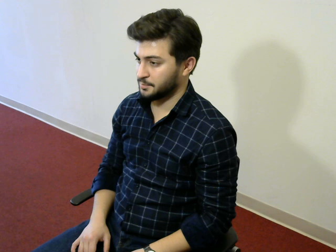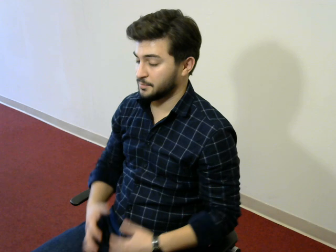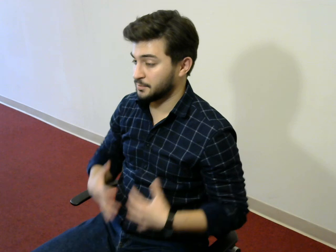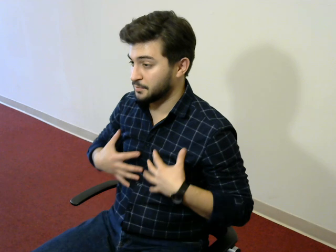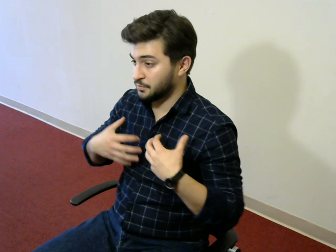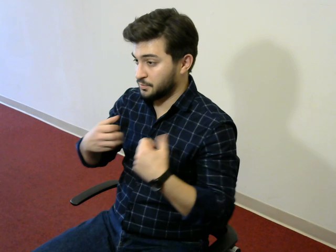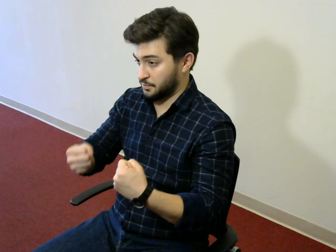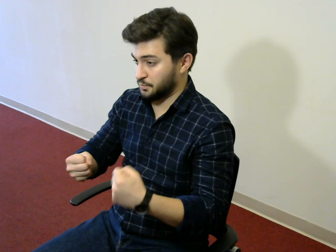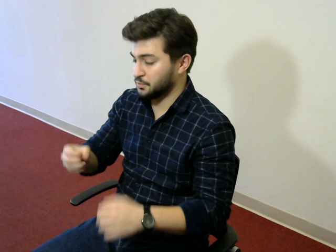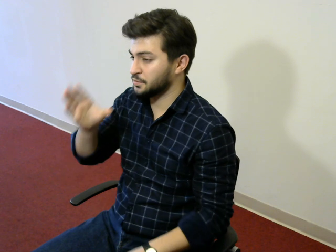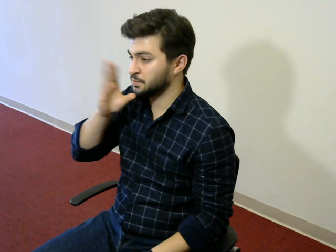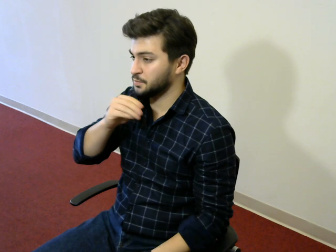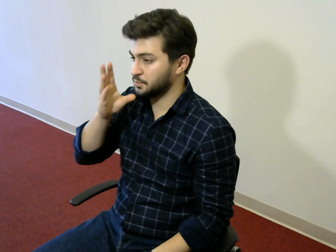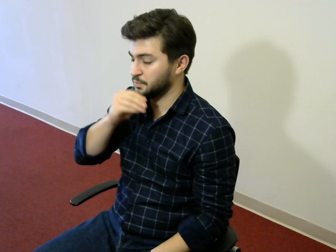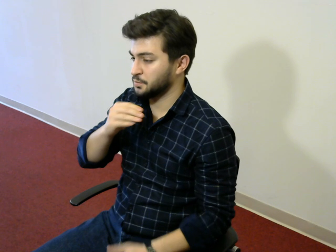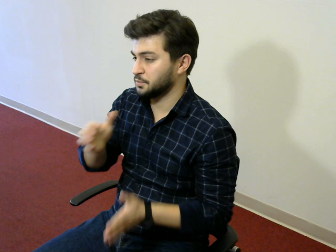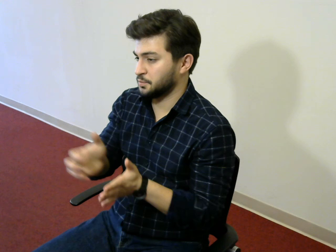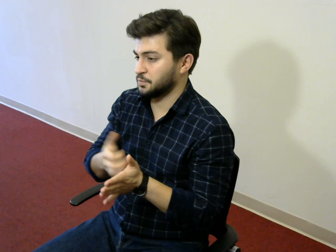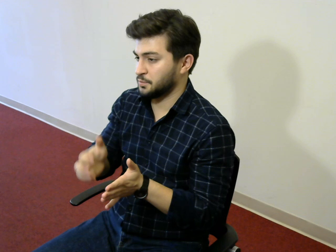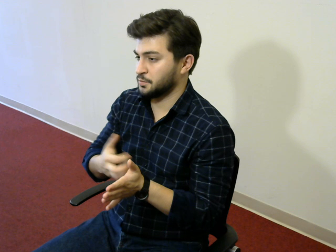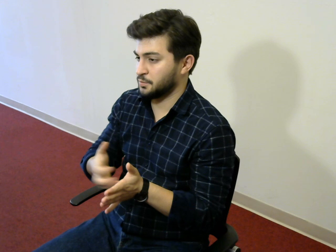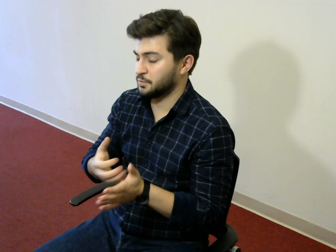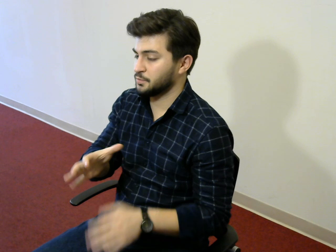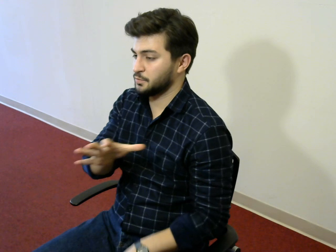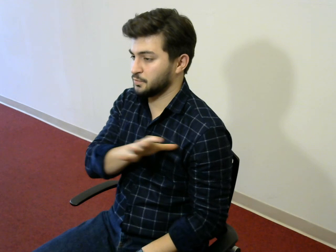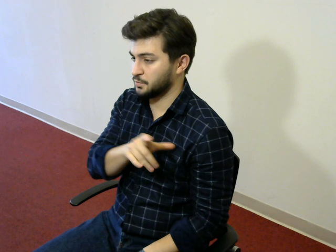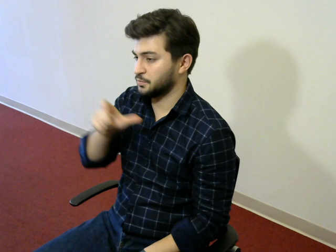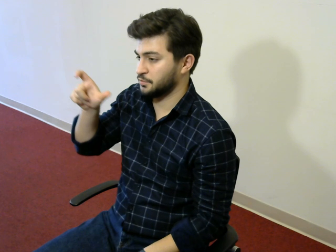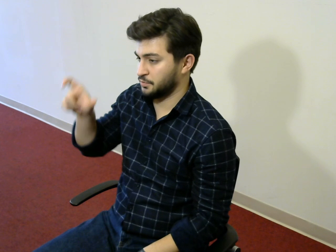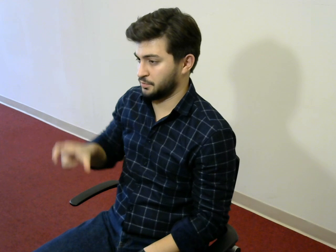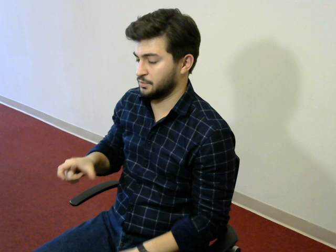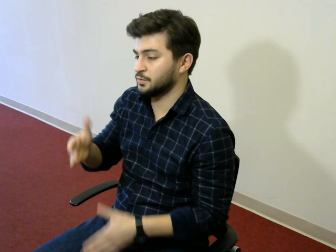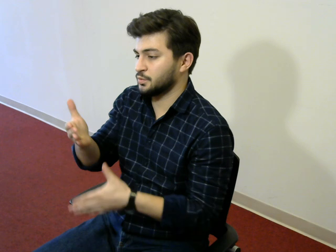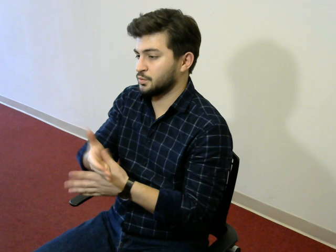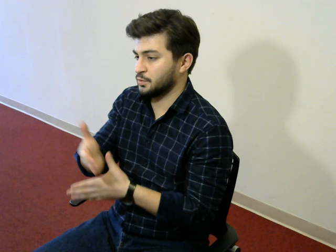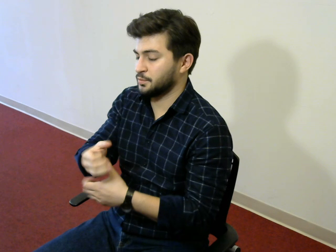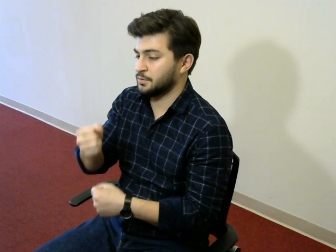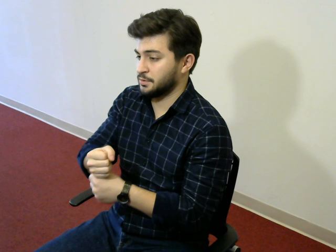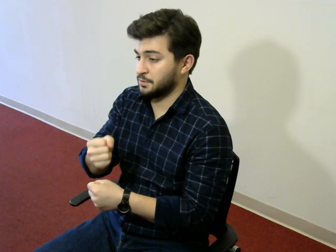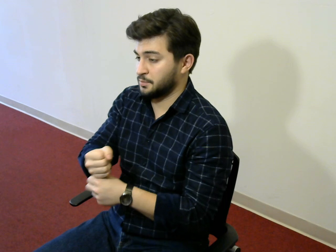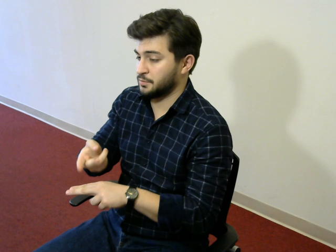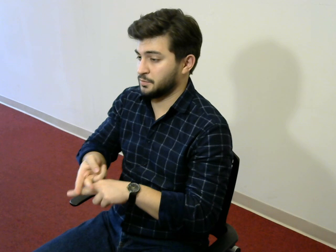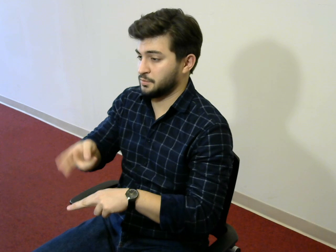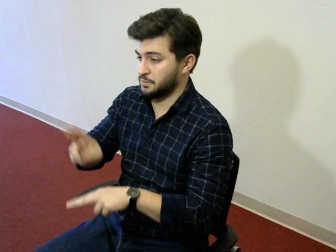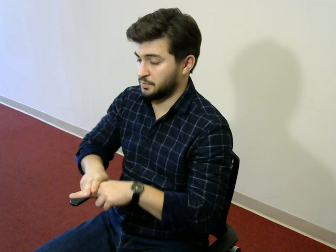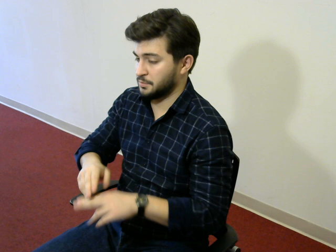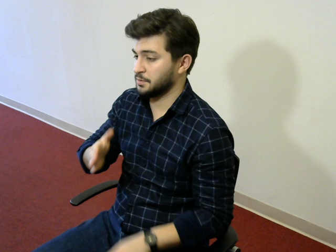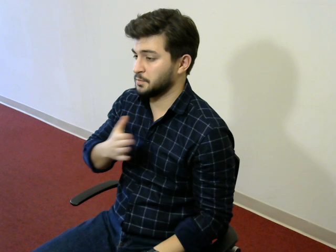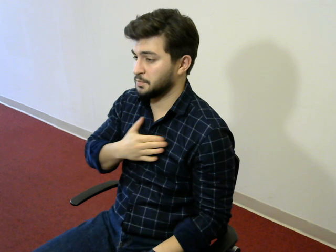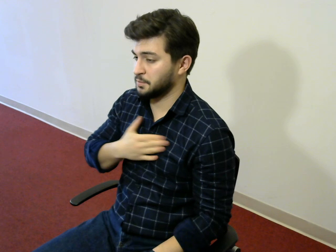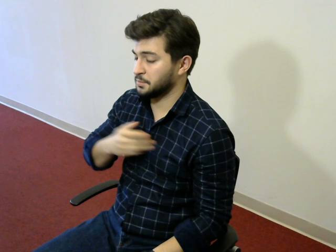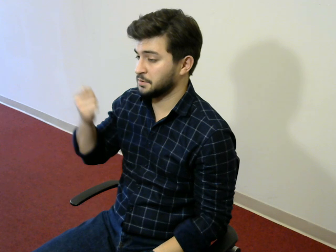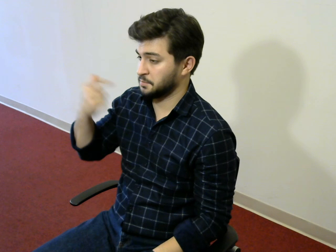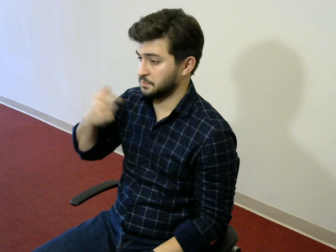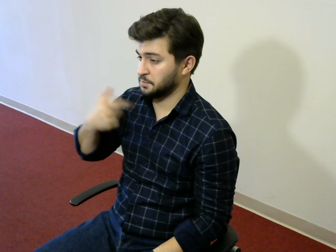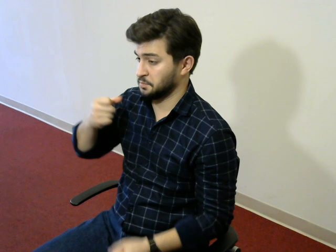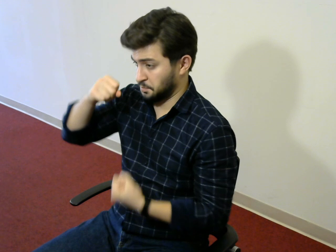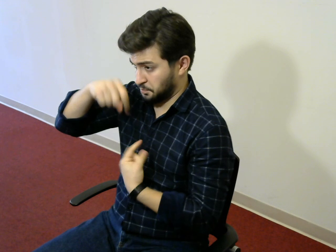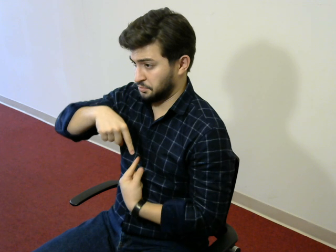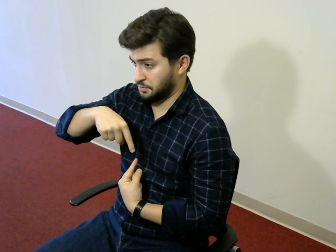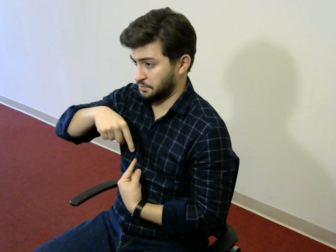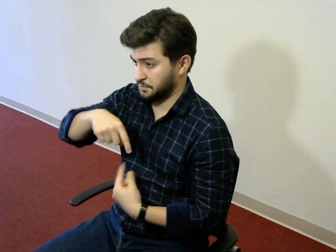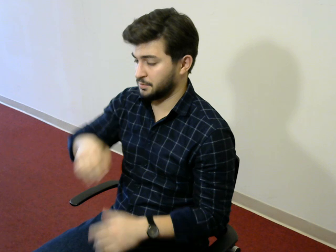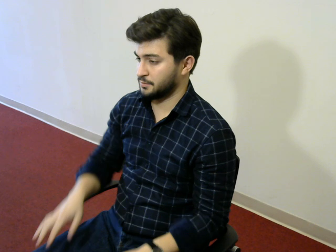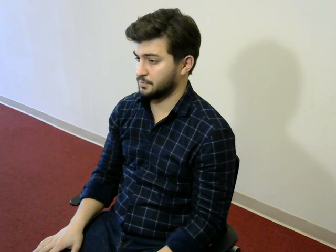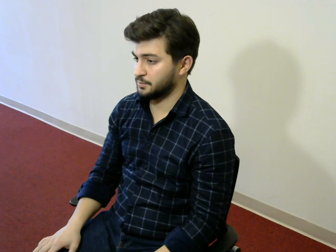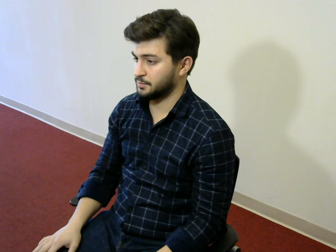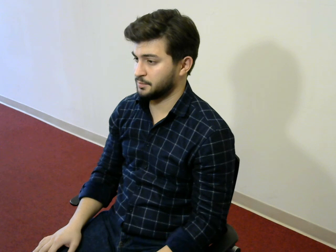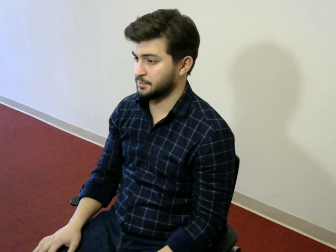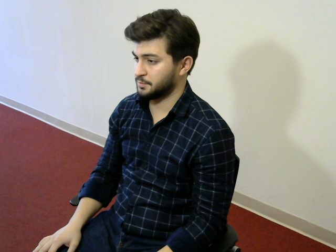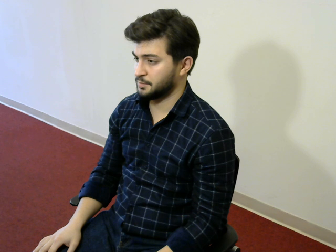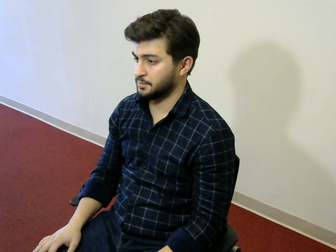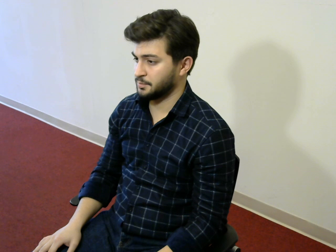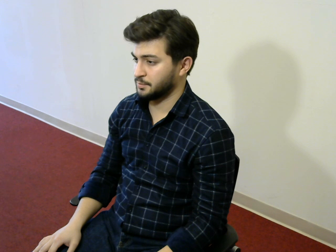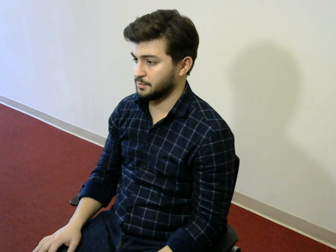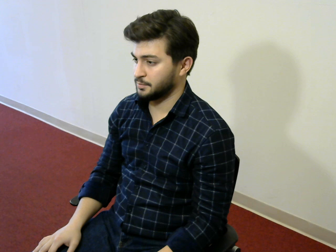Sağlamlıq imkanı məhdud olan şəxsə kömək etdiyimə görə mənə ödəniş düşürmü?